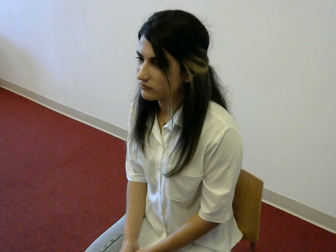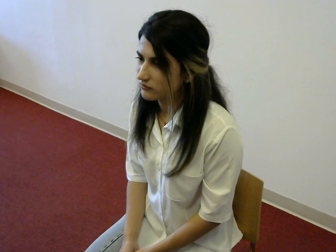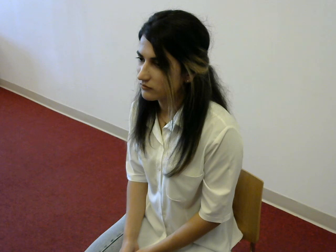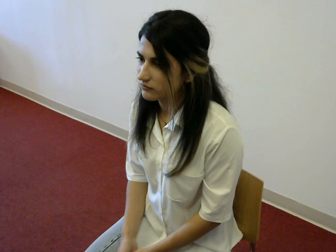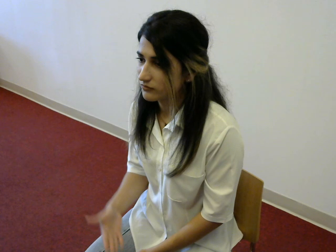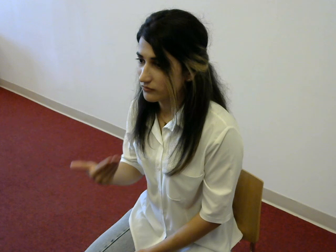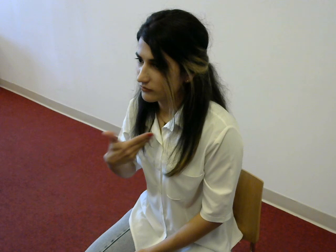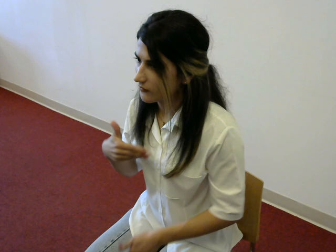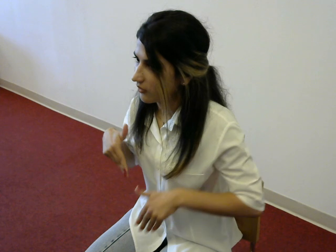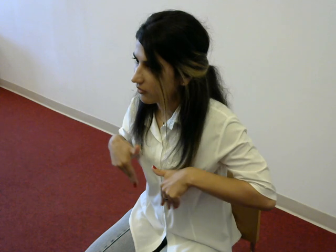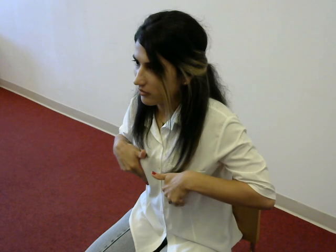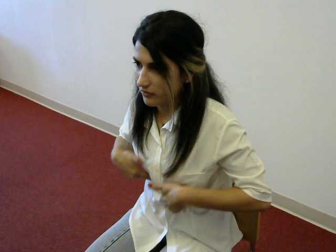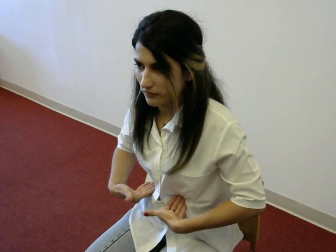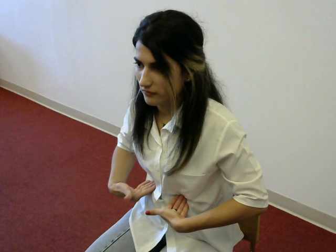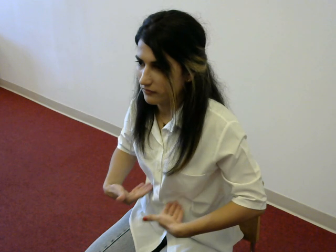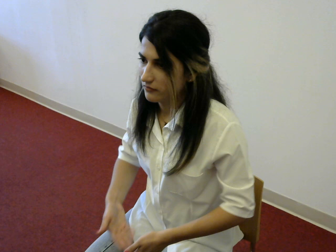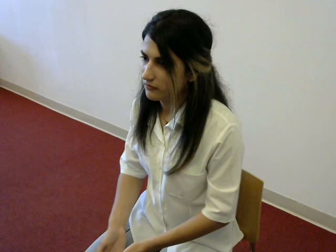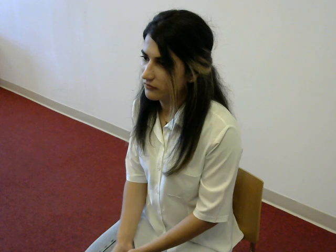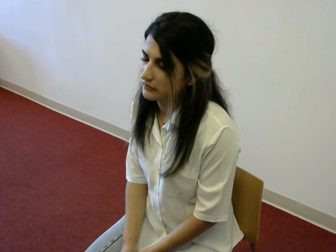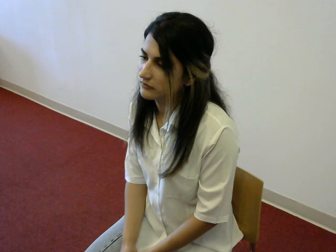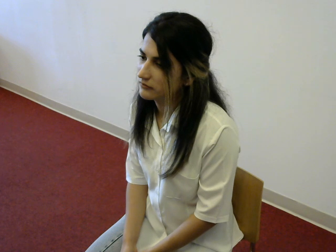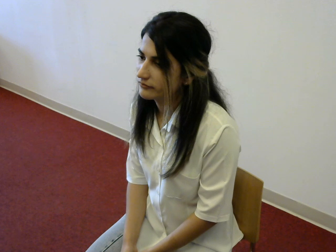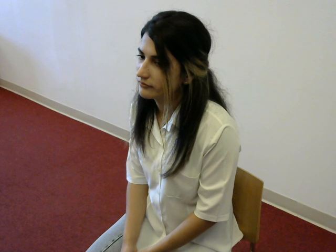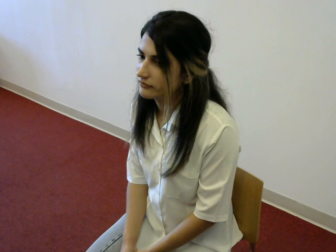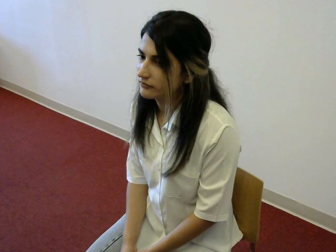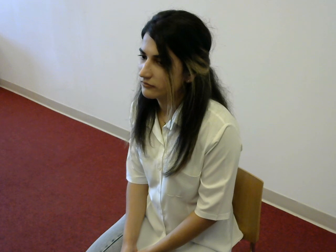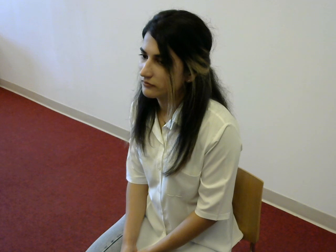Mən acam